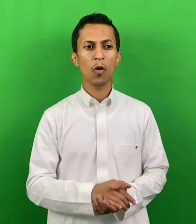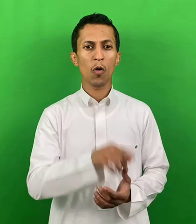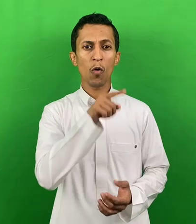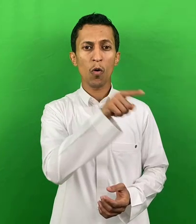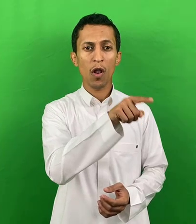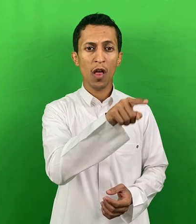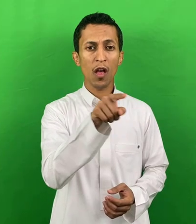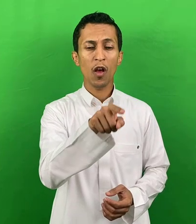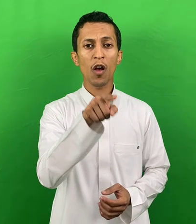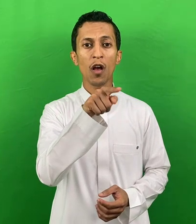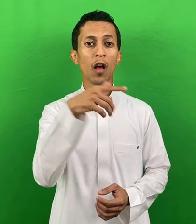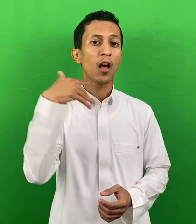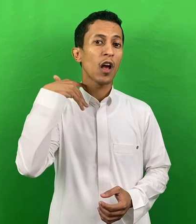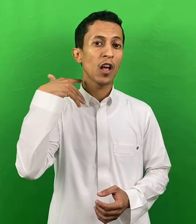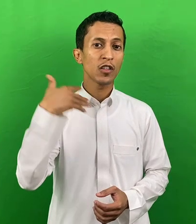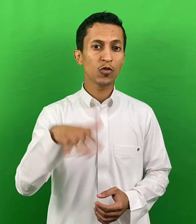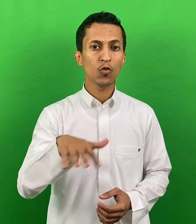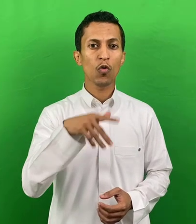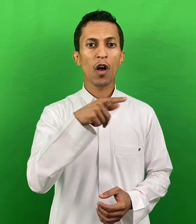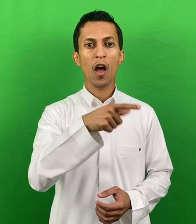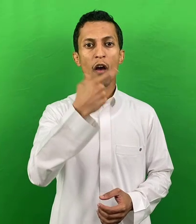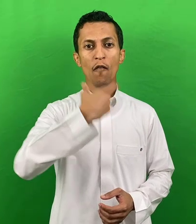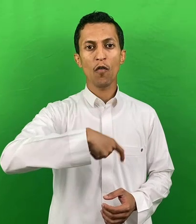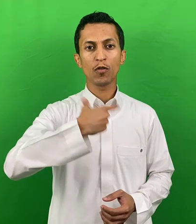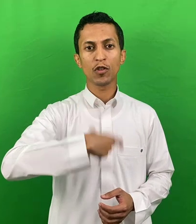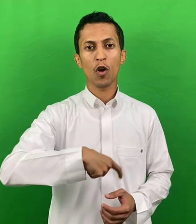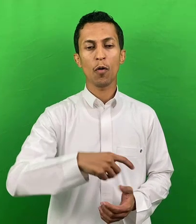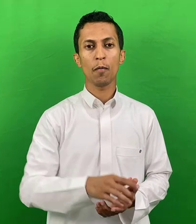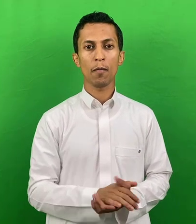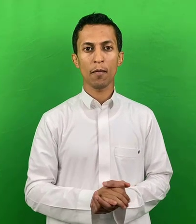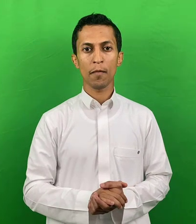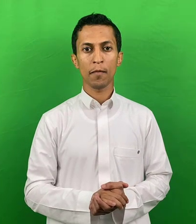أولئك الذين خسروا أنفسهم